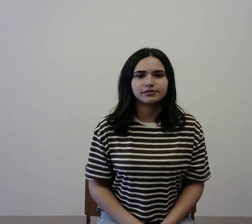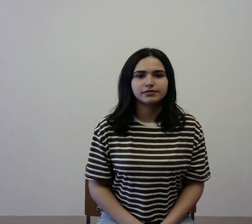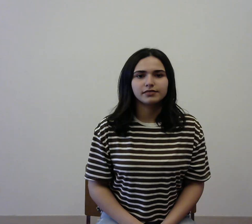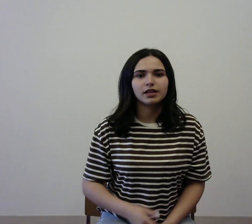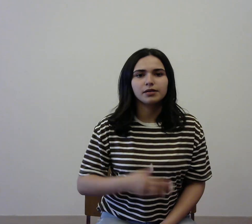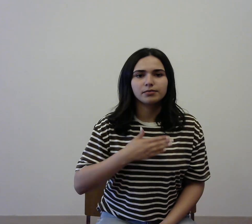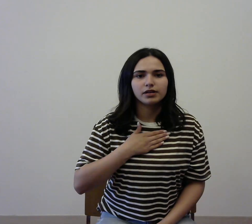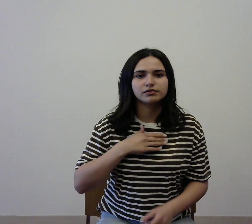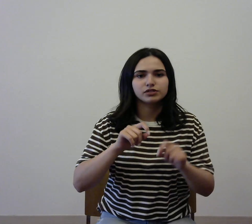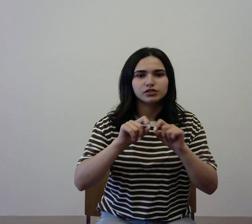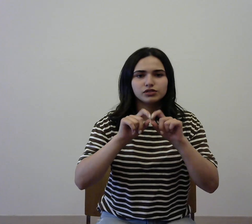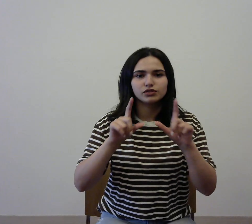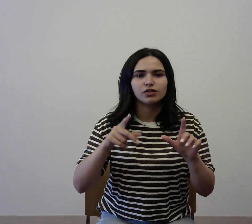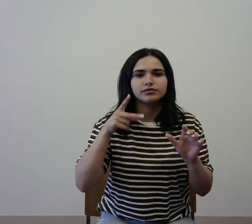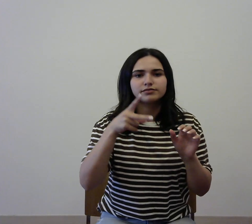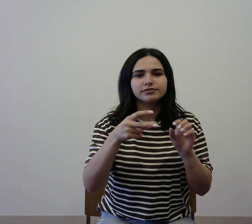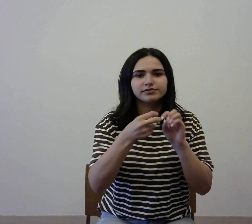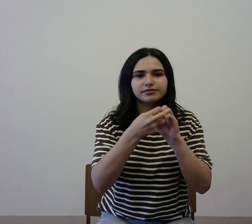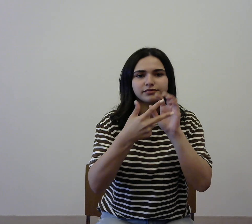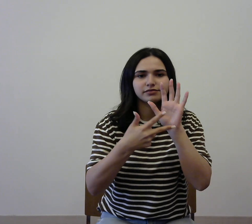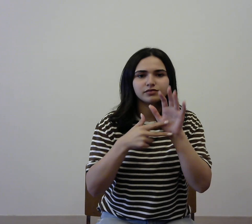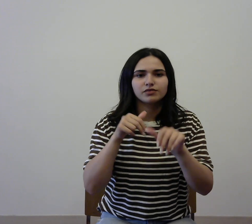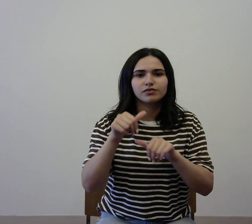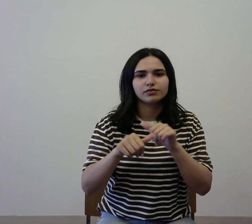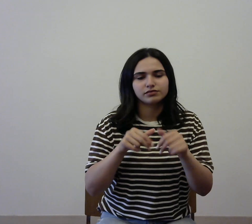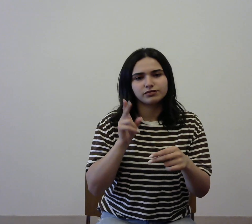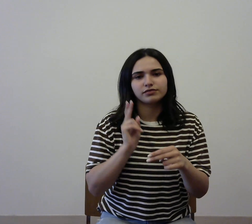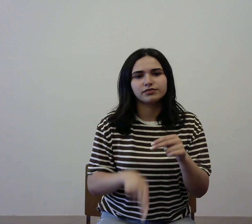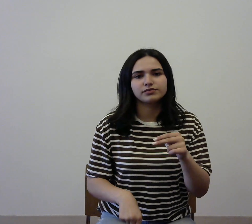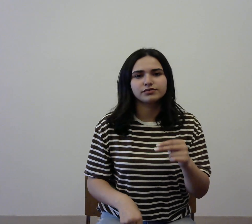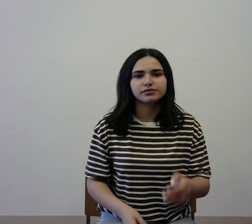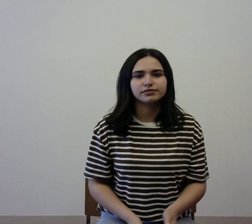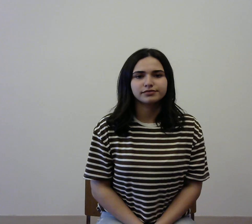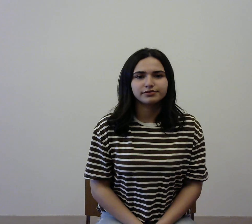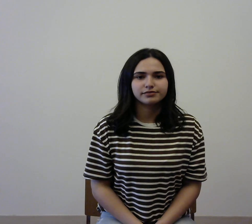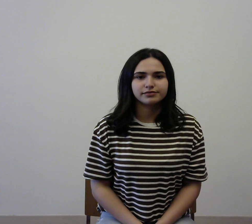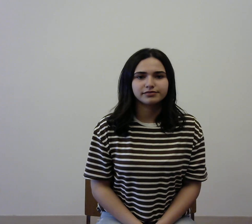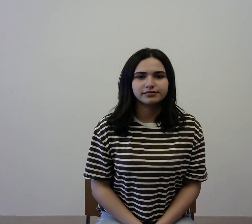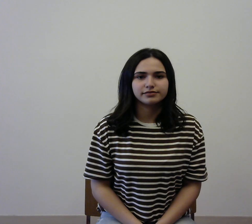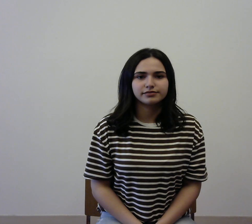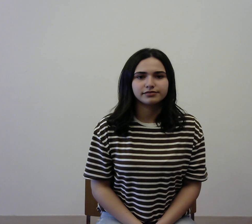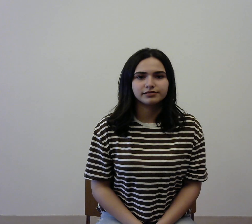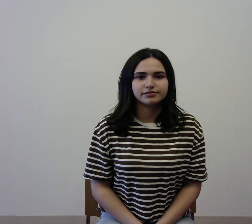Mən məktəbi 2018-ci ildə bitirmişəm